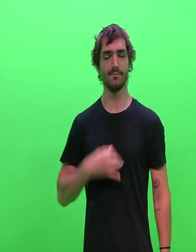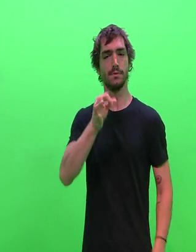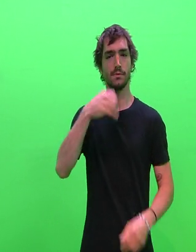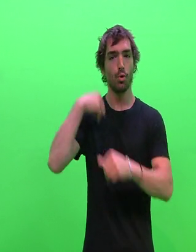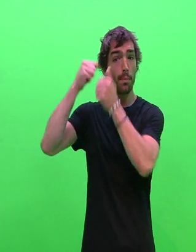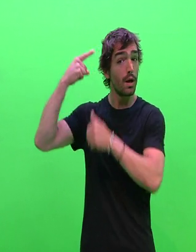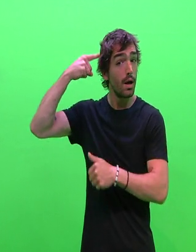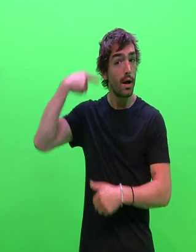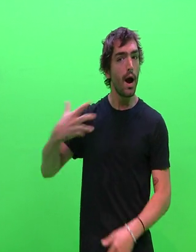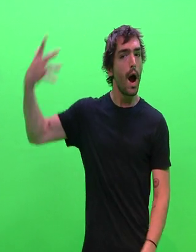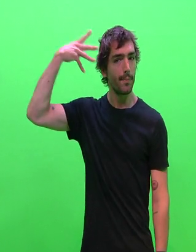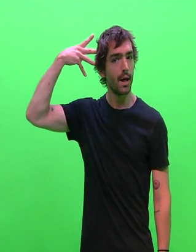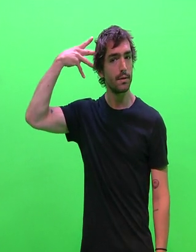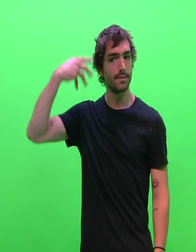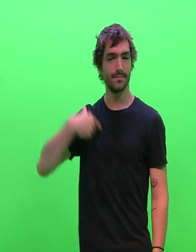Sí, em van operar i em van posar un implant coclear.